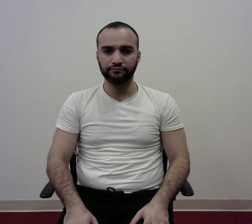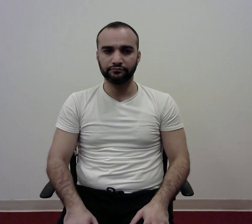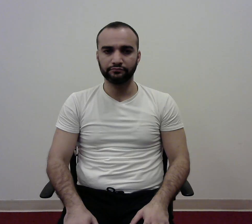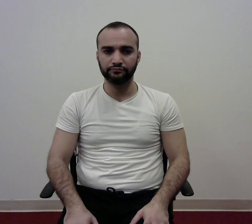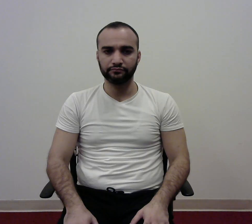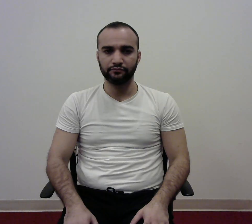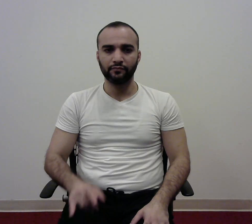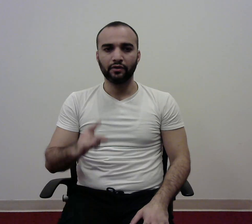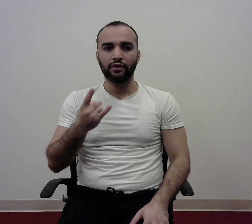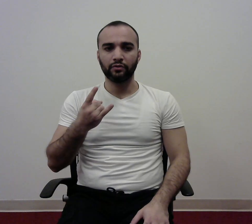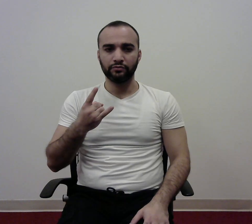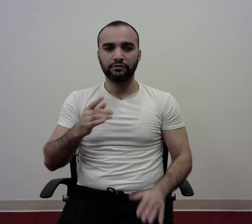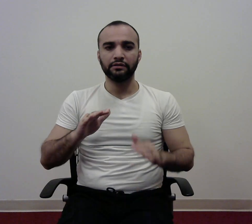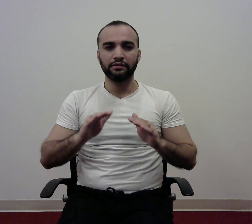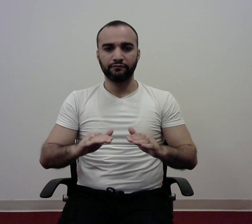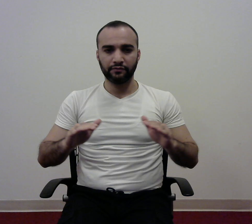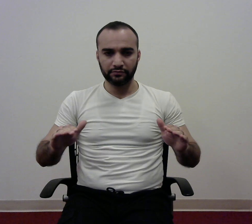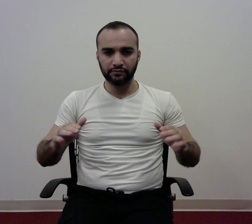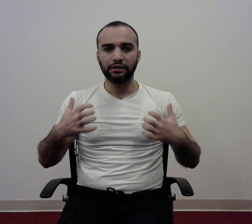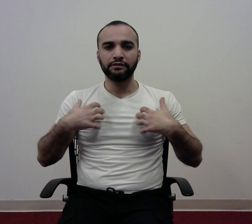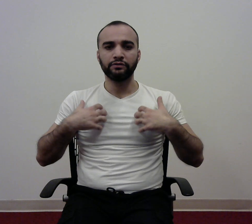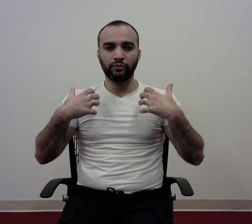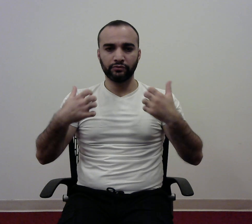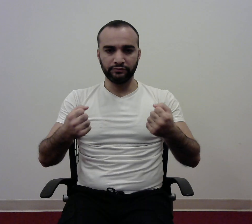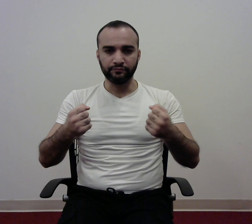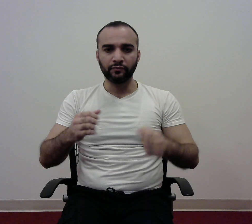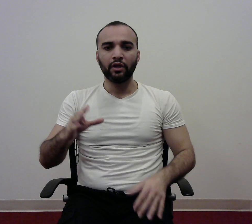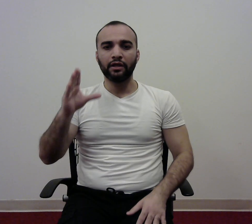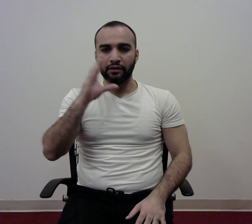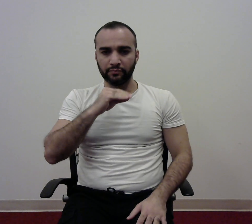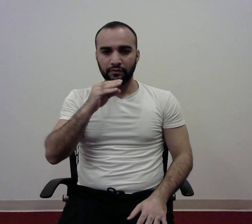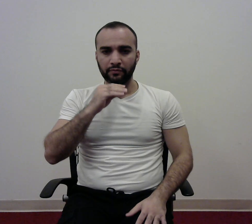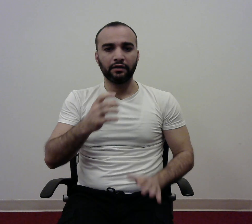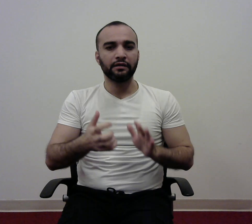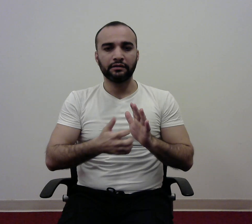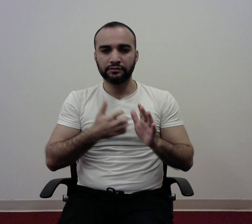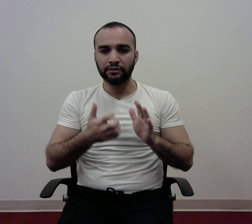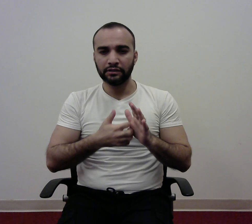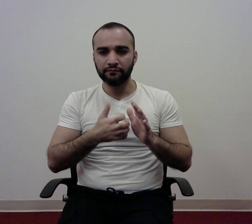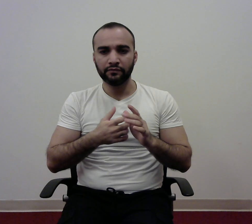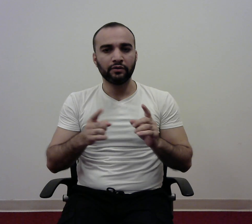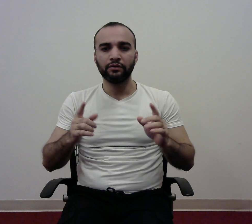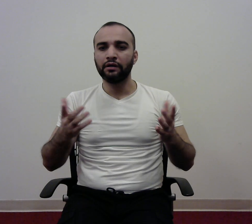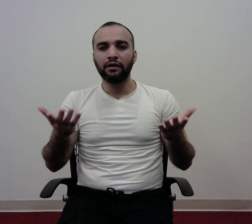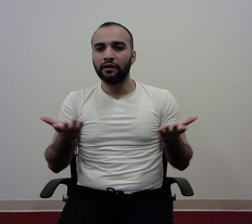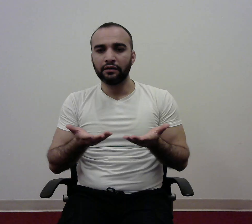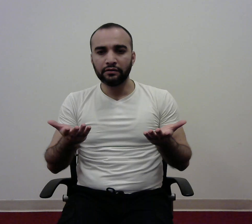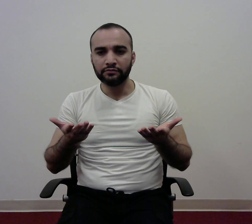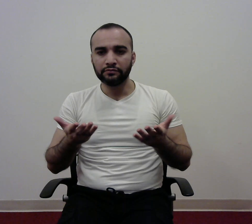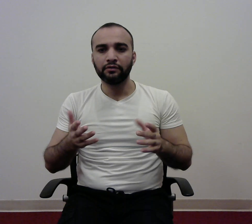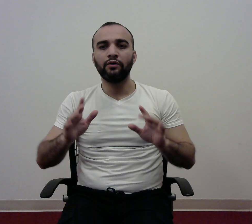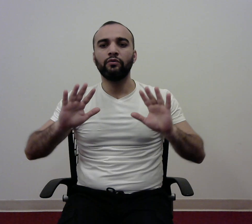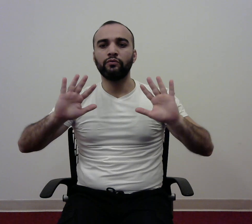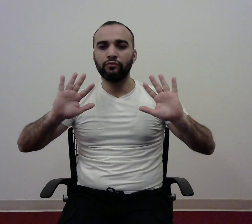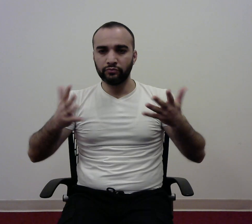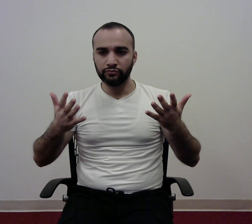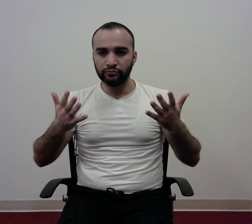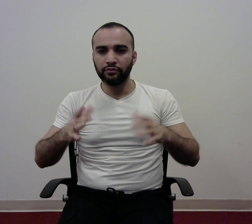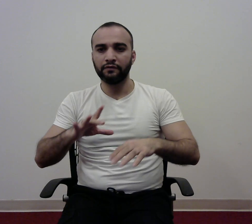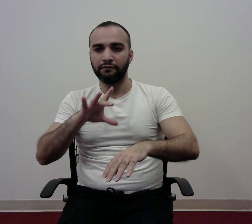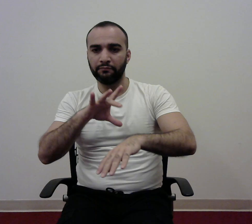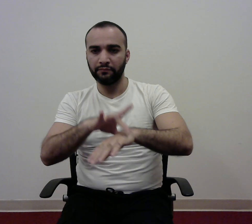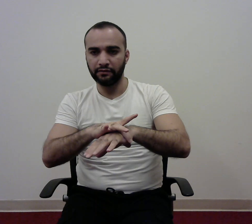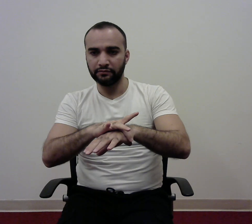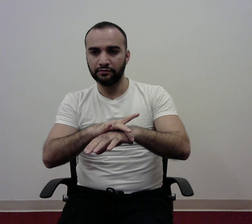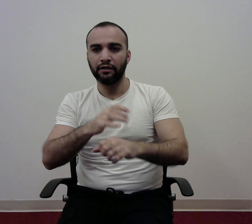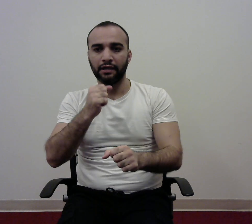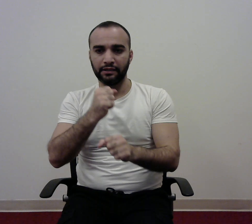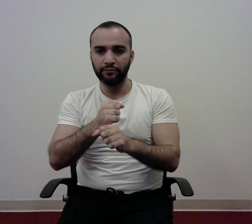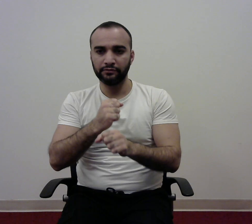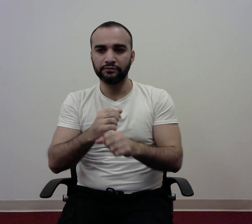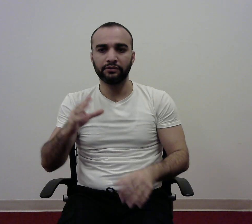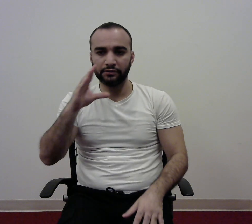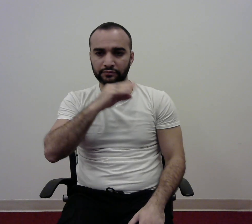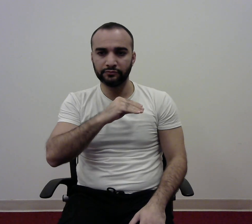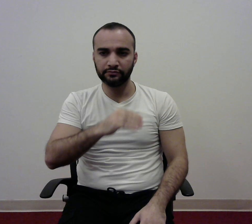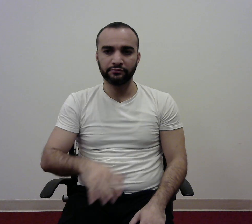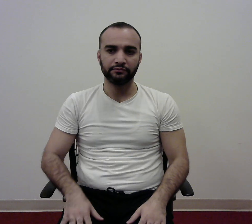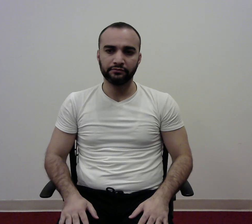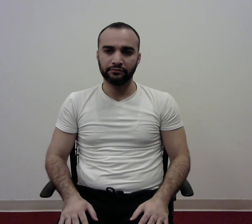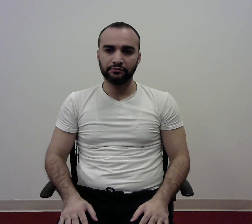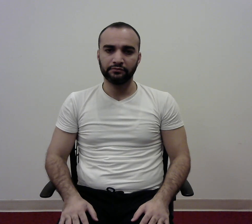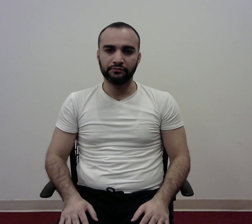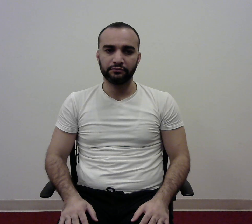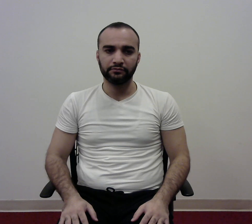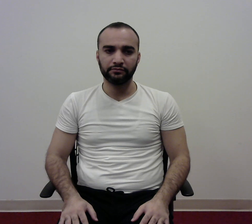Uşaqların sağlamlıq imkanlarının məhdudluğu hansı hallarda müəyyən edilir?